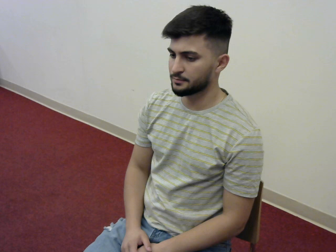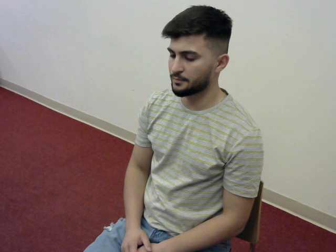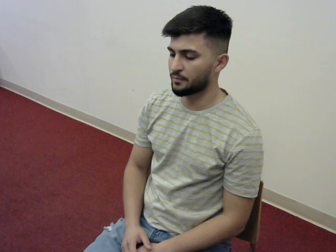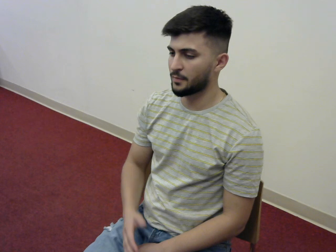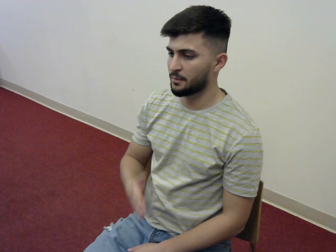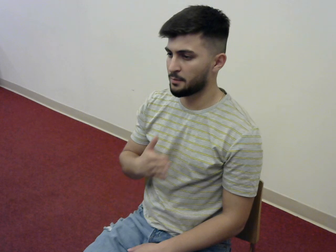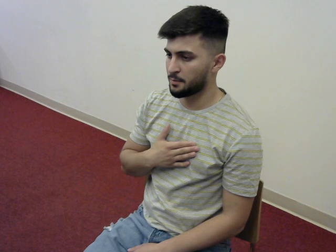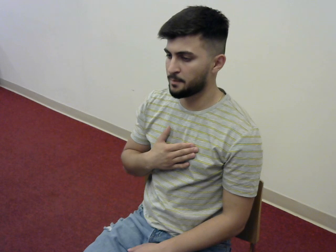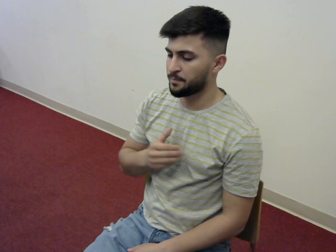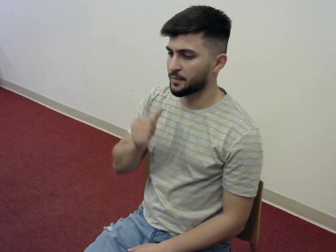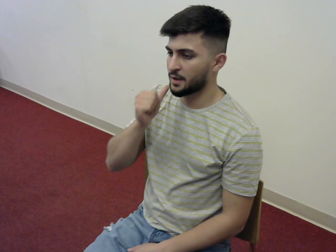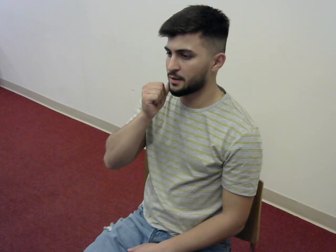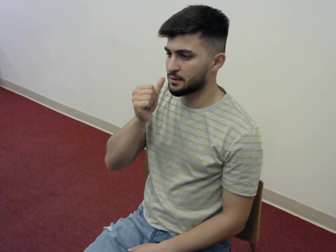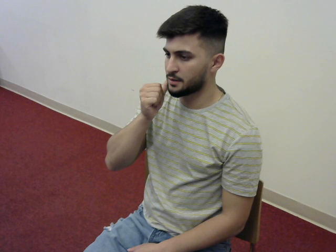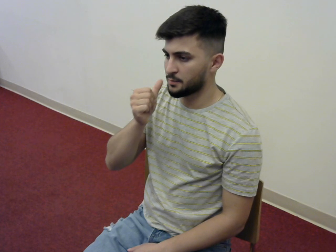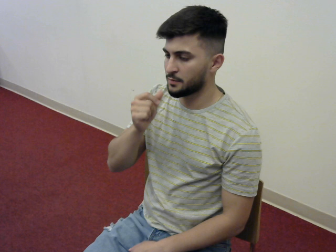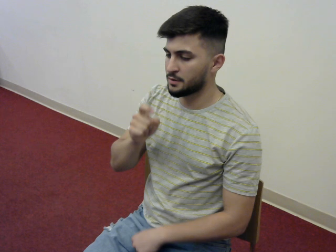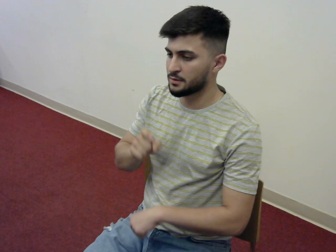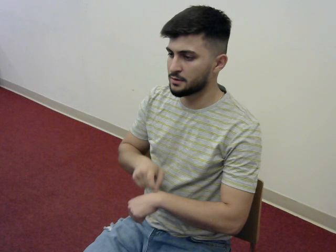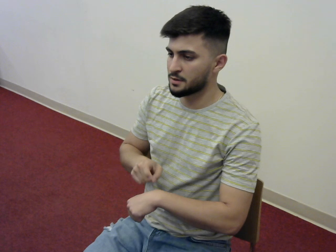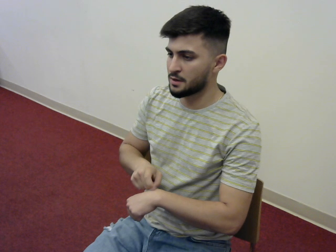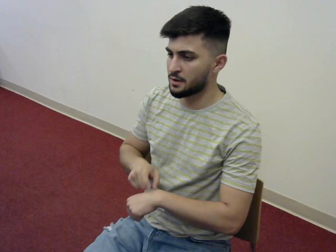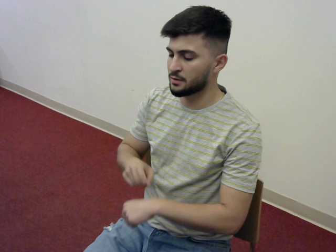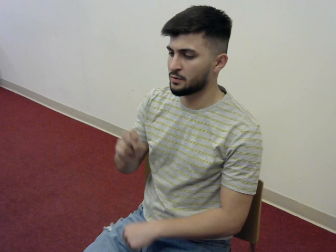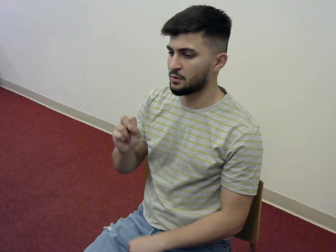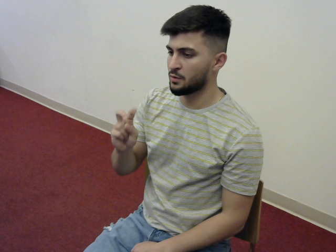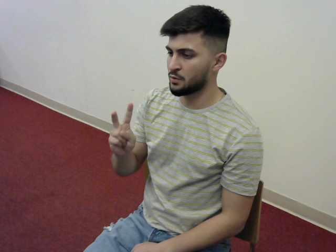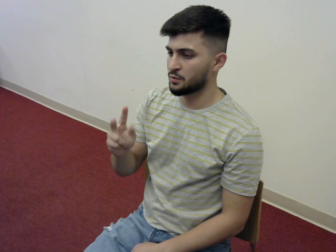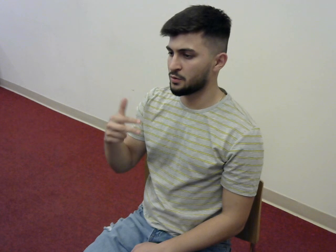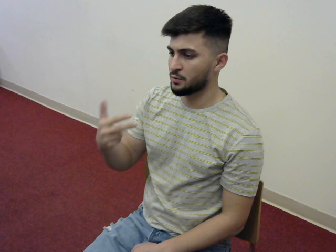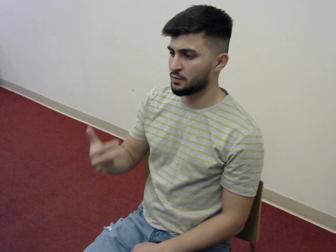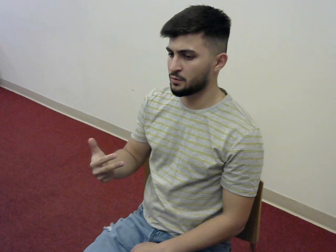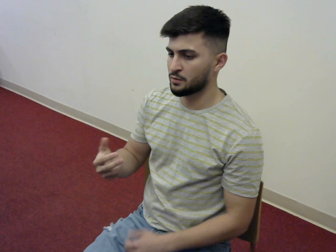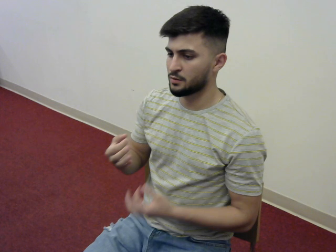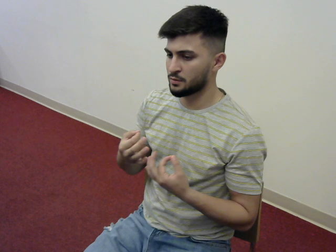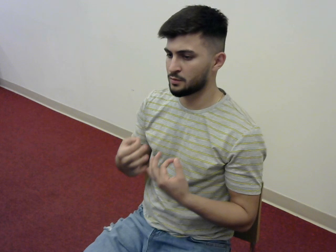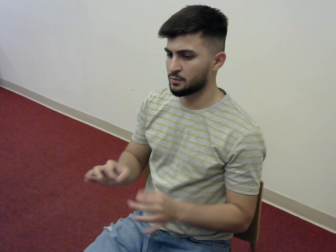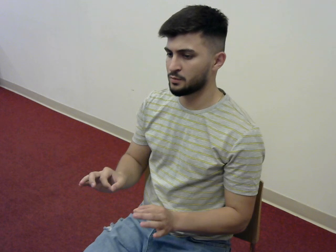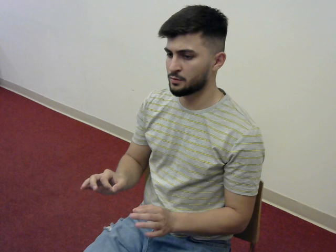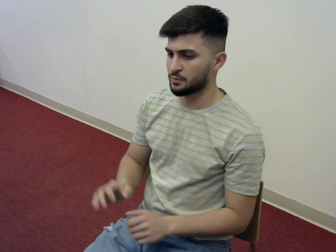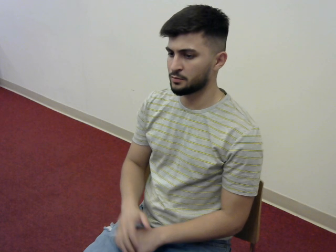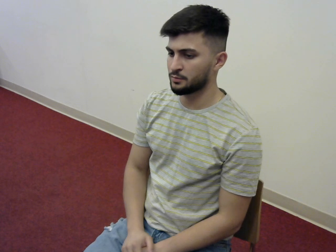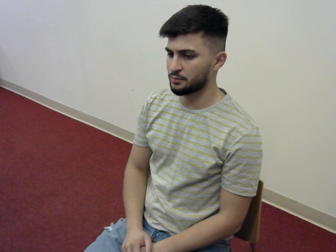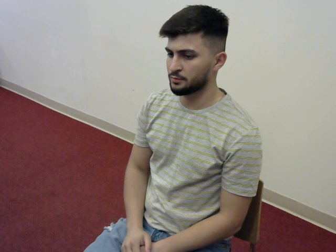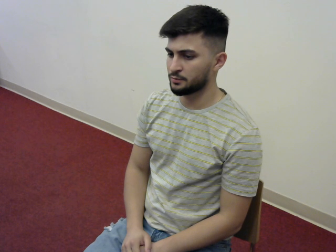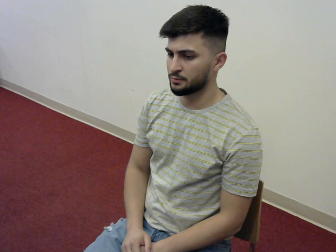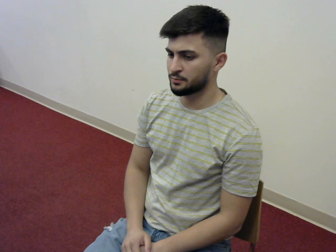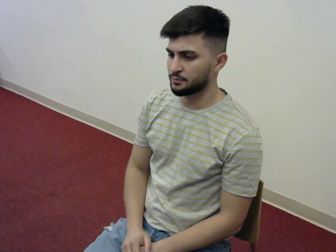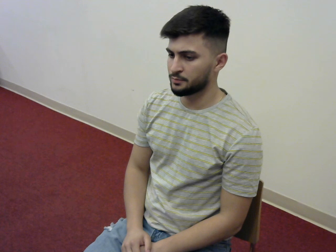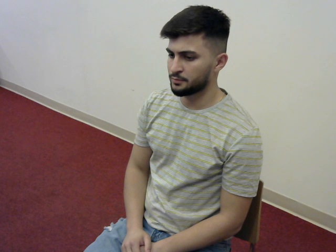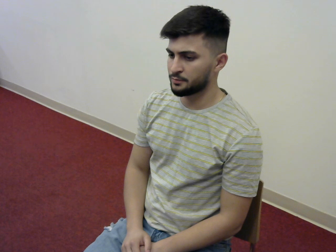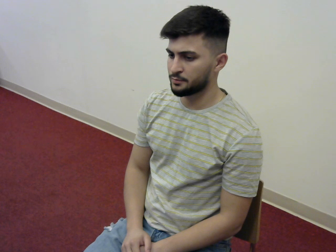Mən sabah saat birin yarısı boşam